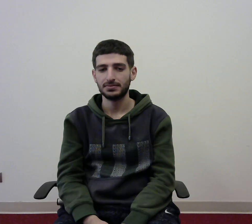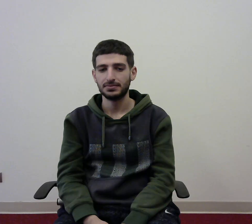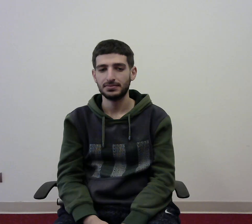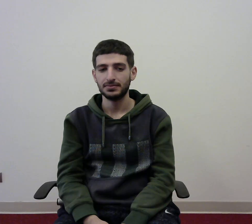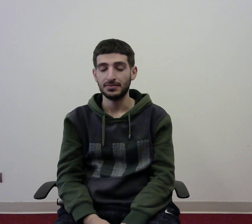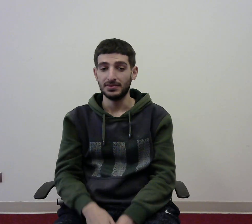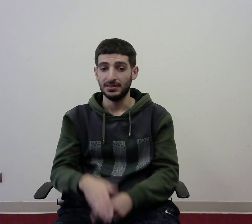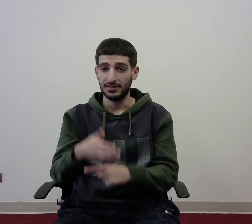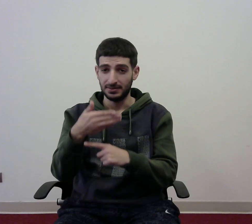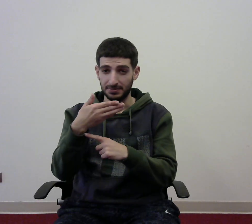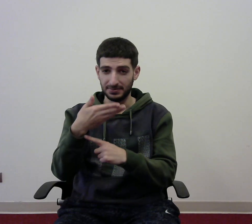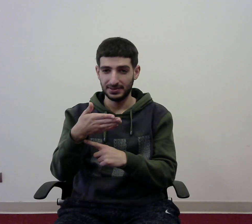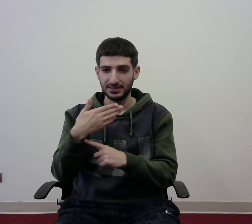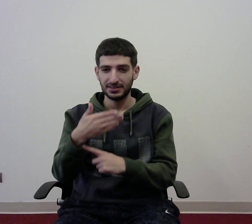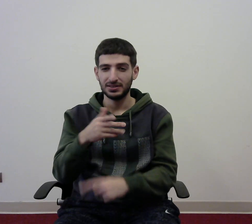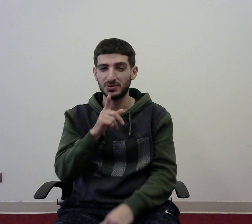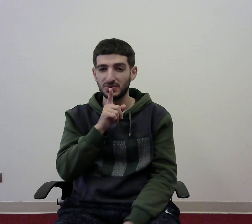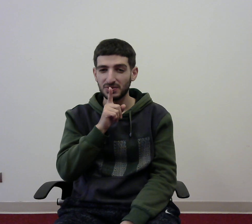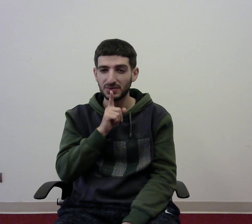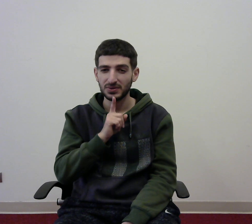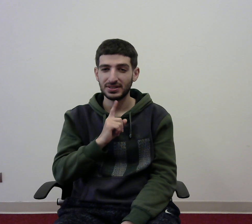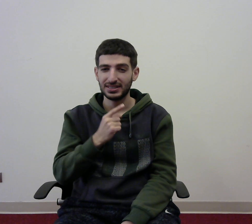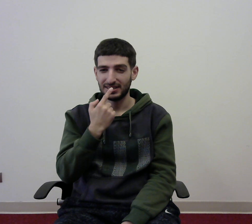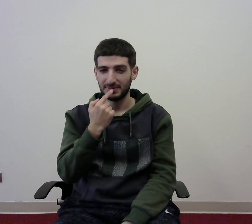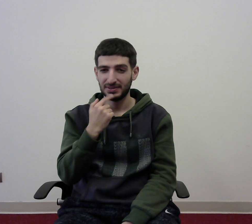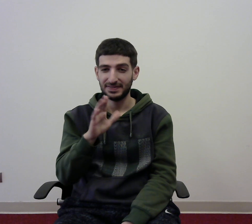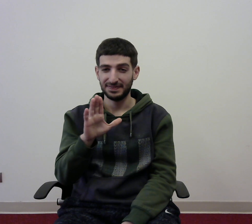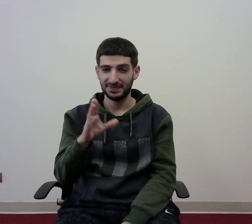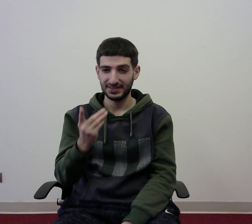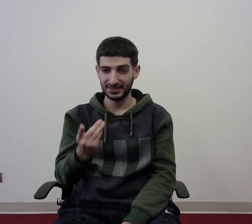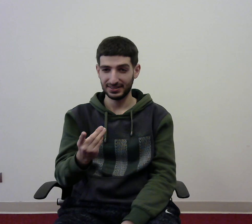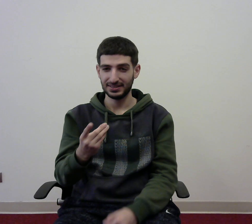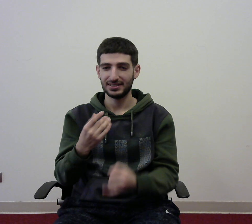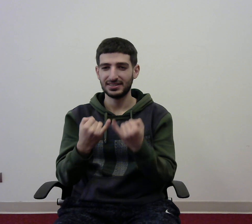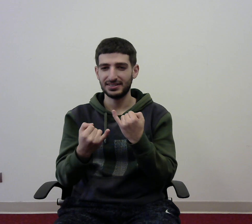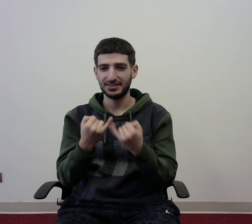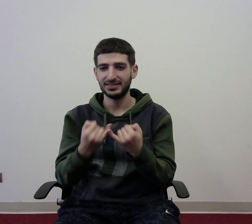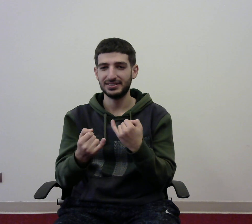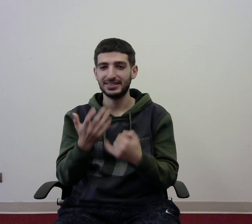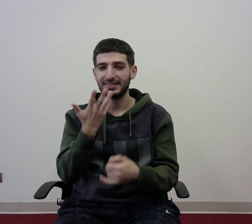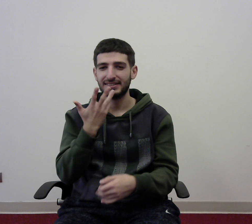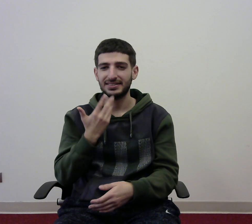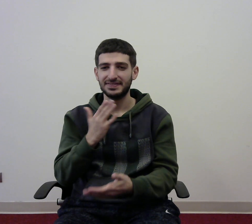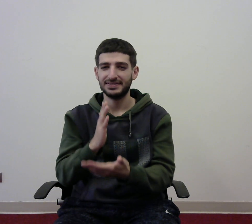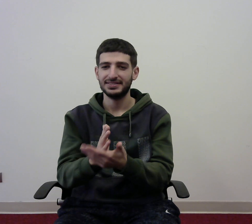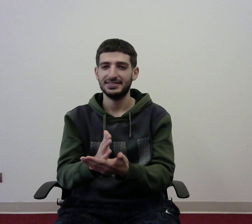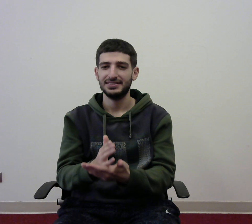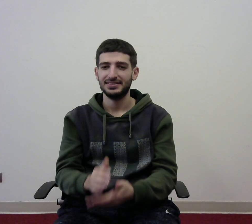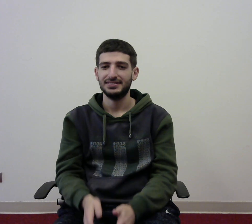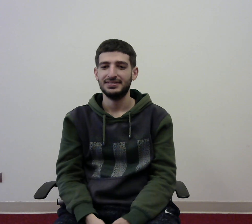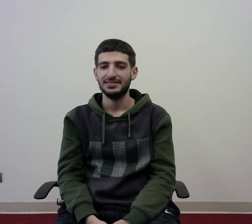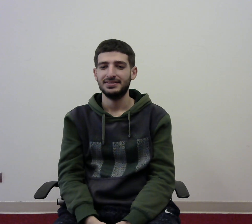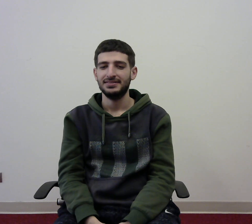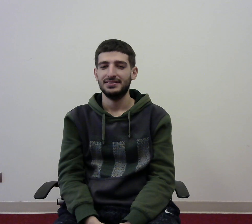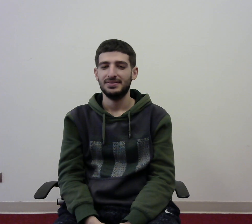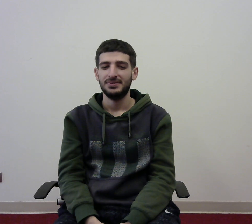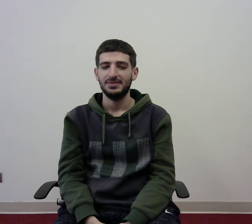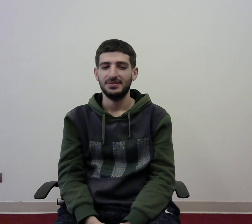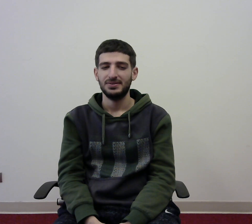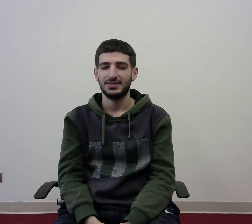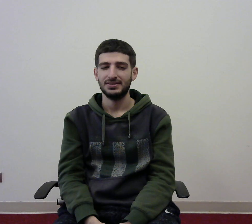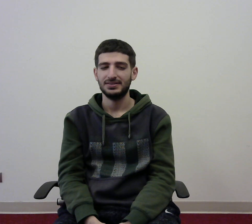Bayrağımızda mavi, qırmızı və yaşıl rənglər var